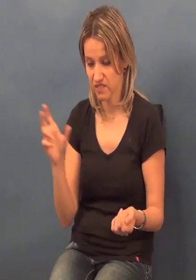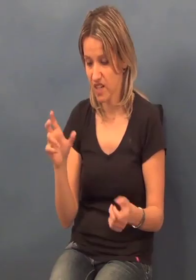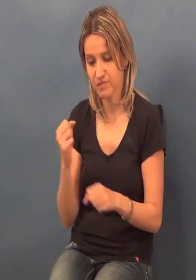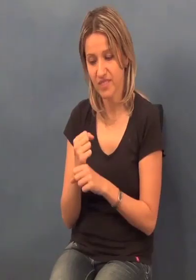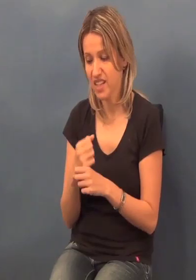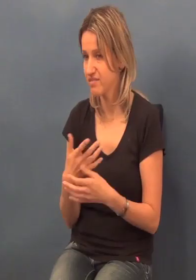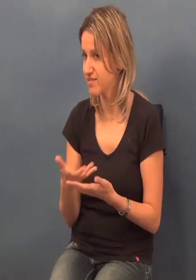W czwartek pracuję.